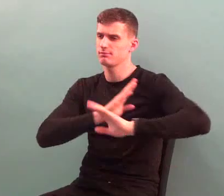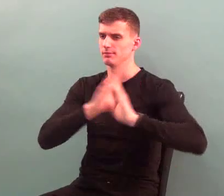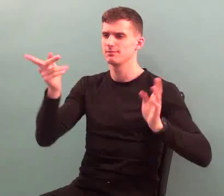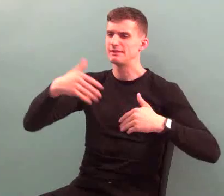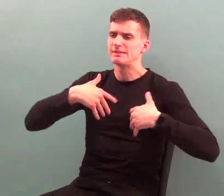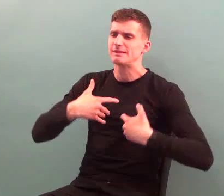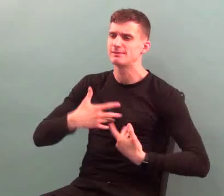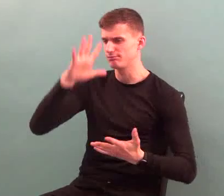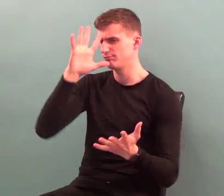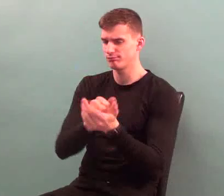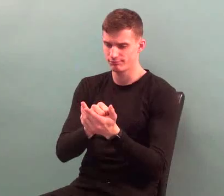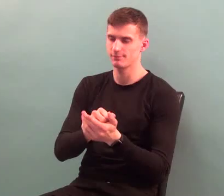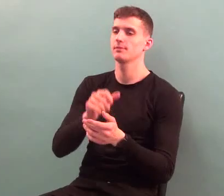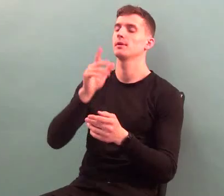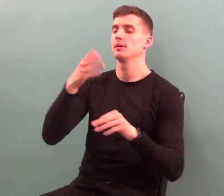Jest tak zmęczony, że od razu zasypia.